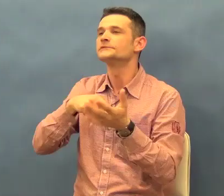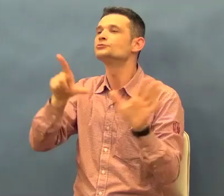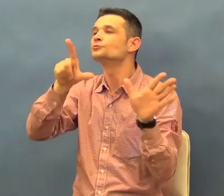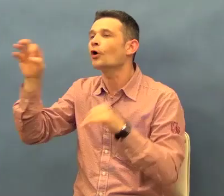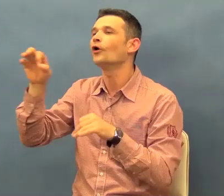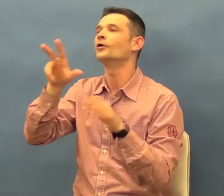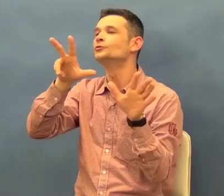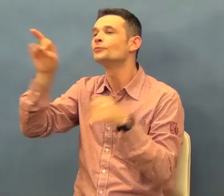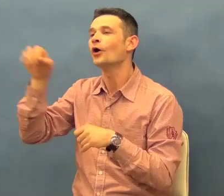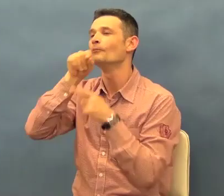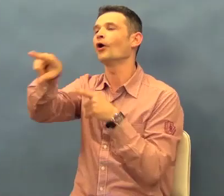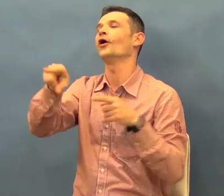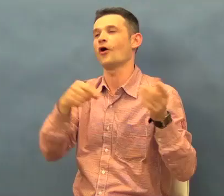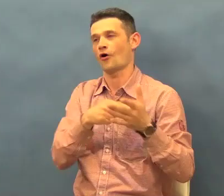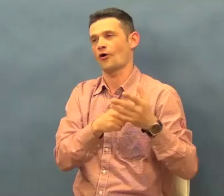Kukułka wydaje dźwięki o pełnej godzinie, dokładnie np. 7:00, 8:00.